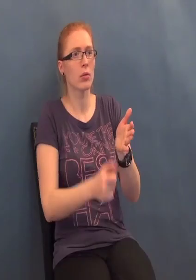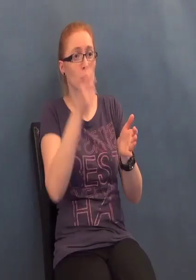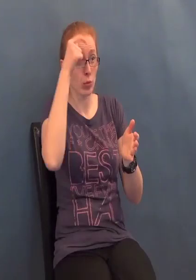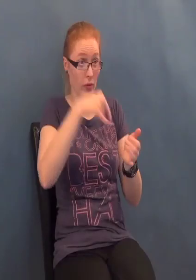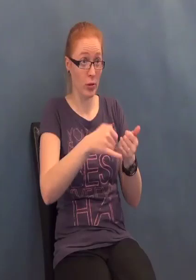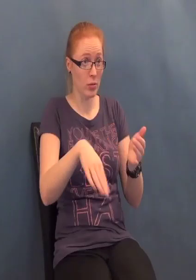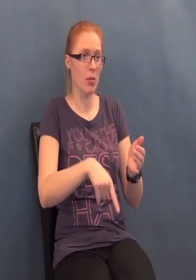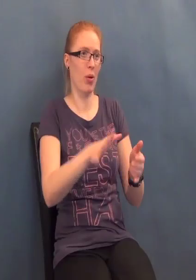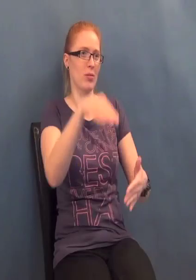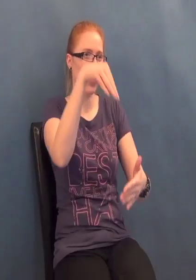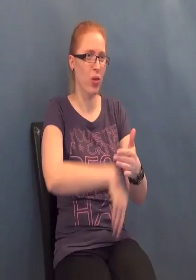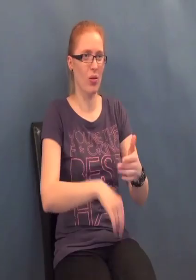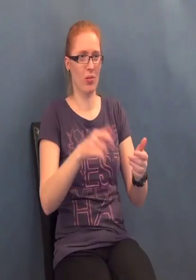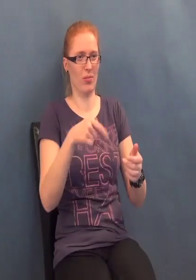A jeżeli tam będzie człowiek to może utonąć.